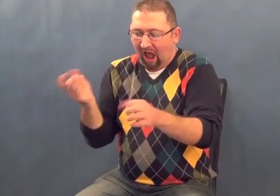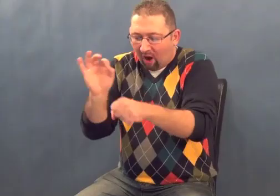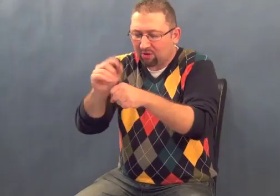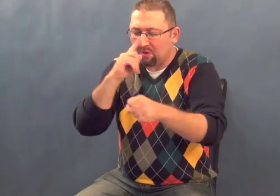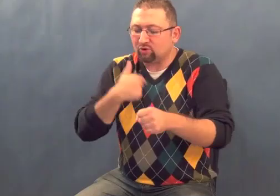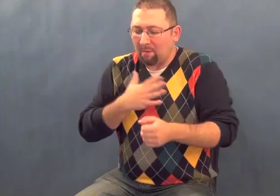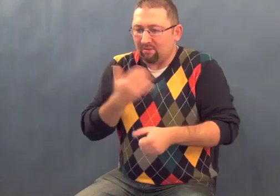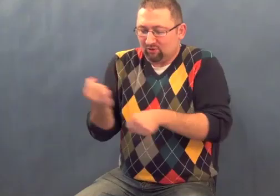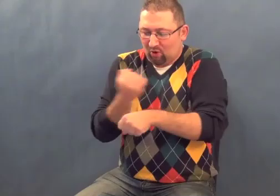Popatrz, co mam zrobić?